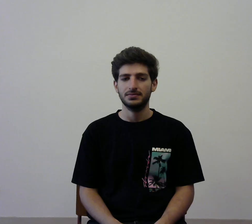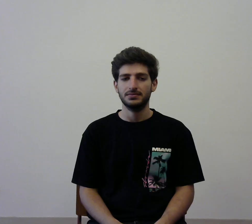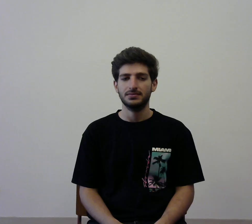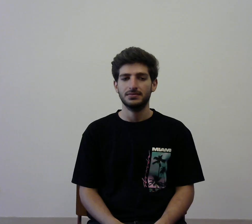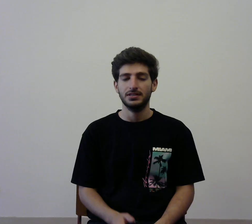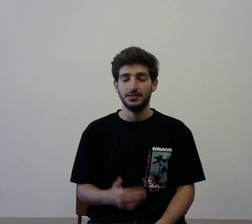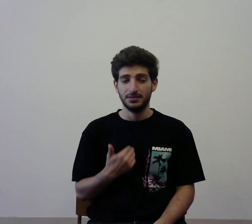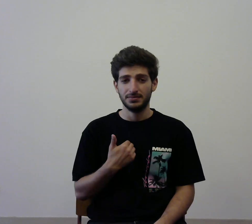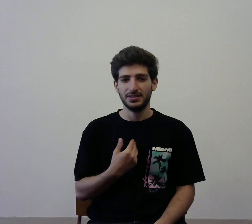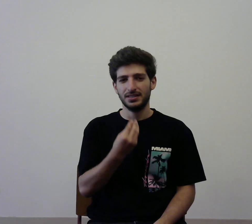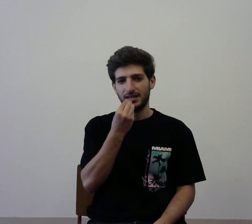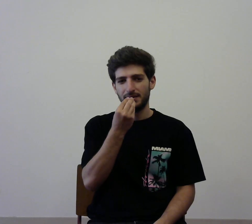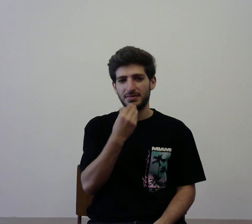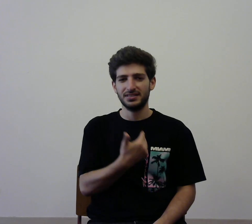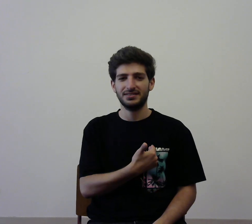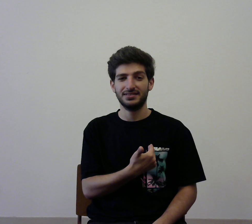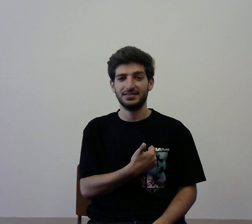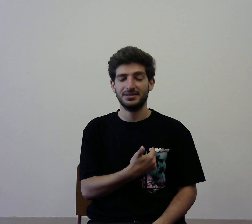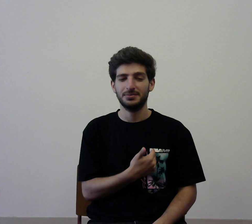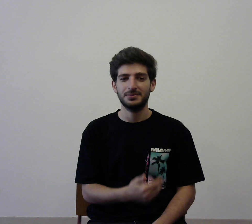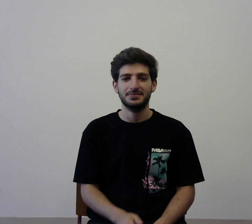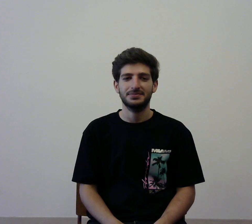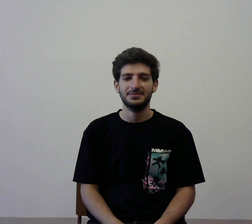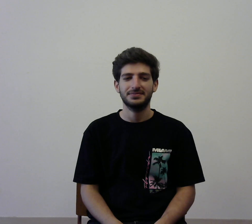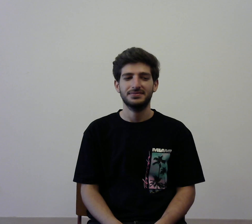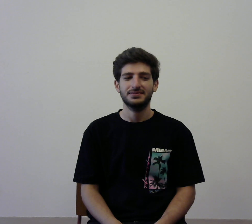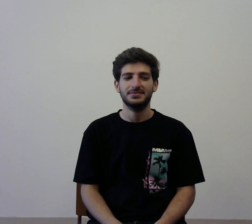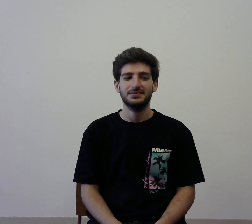Mən yemək istəyirəm